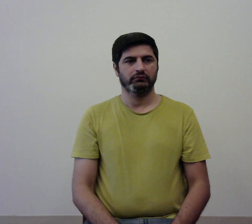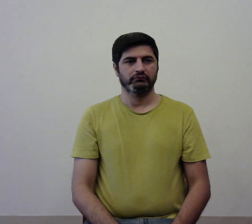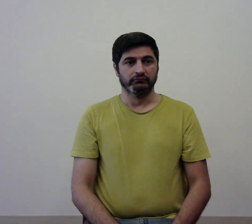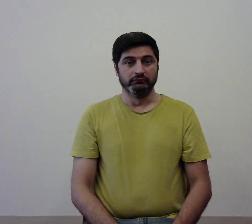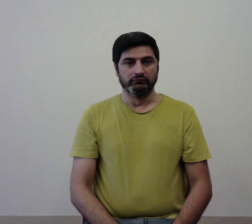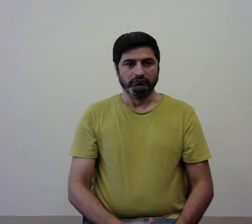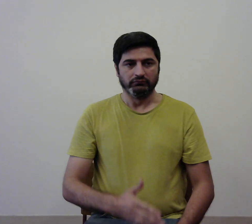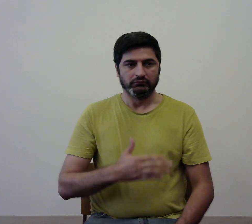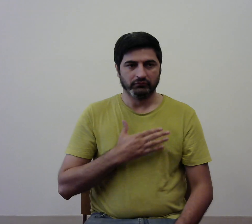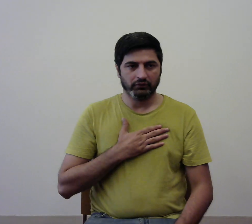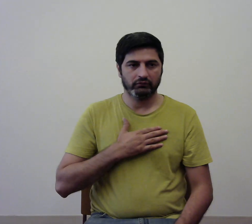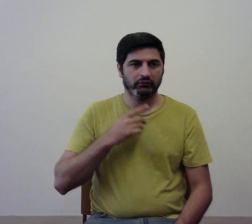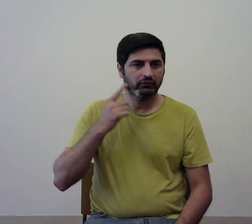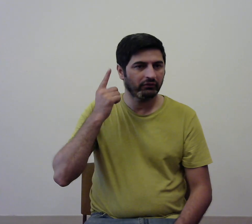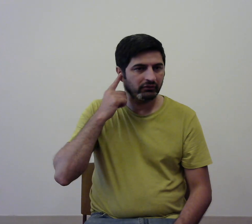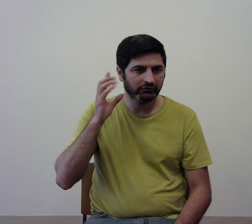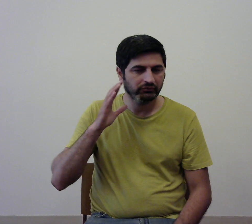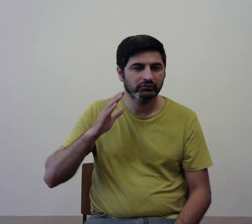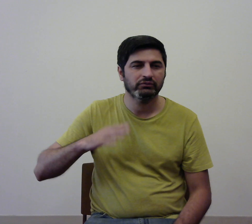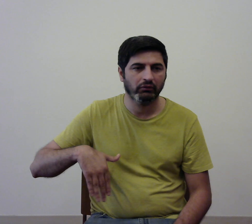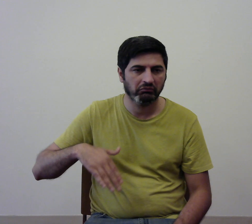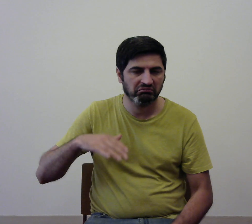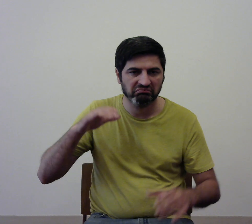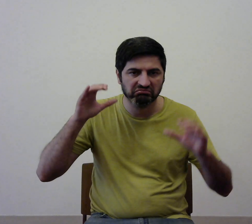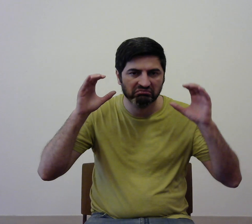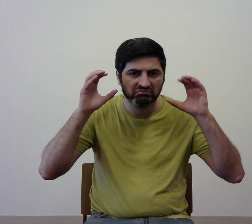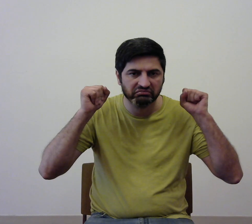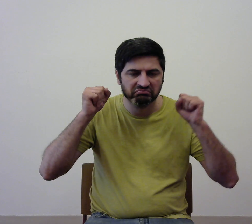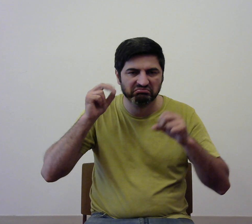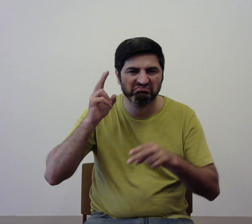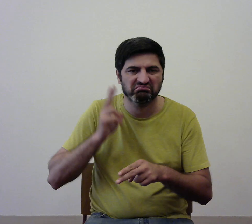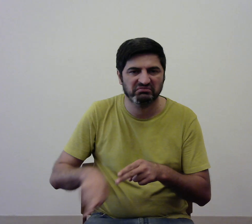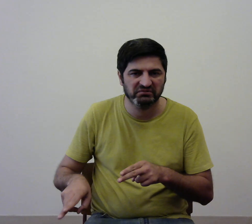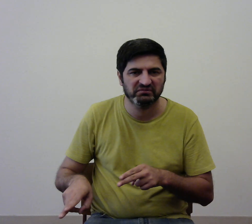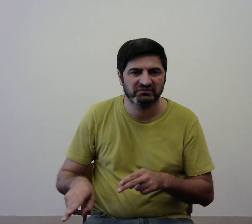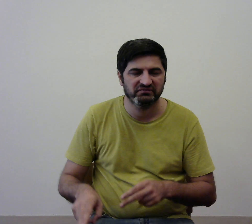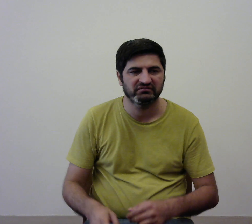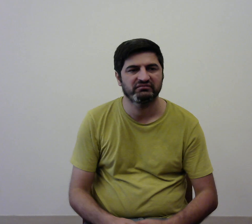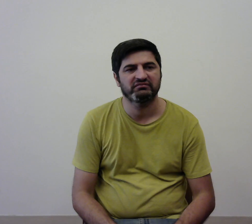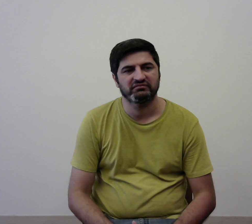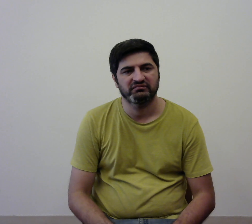Mən eşitməni sonradan itirmişəm